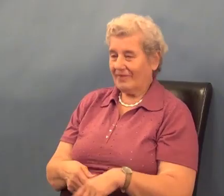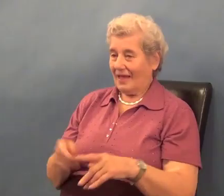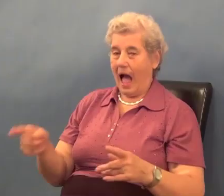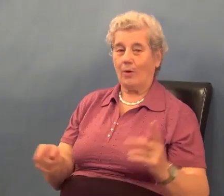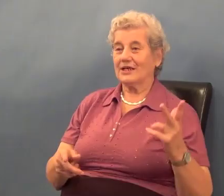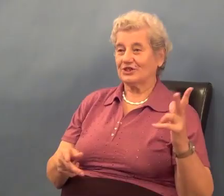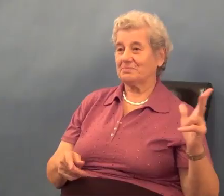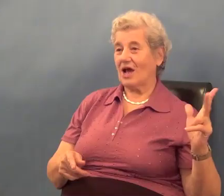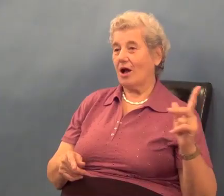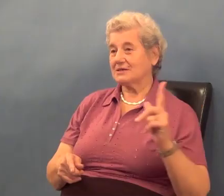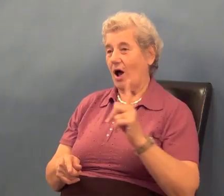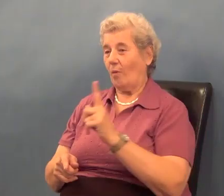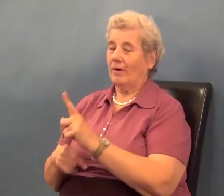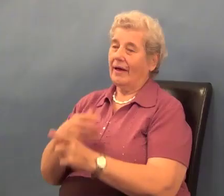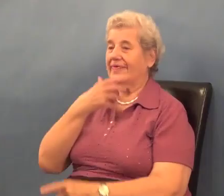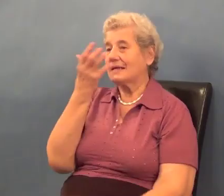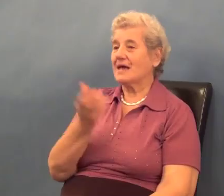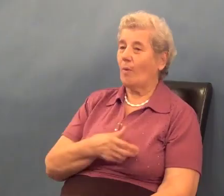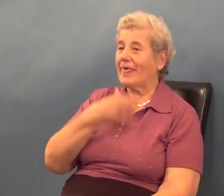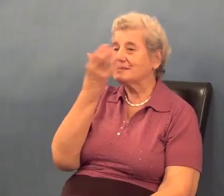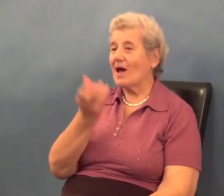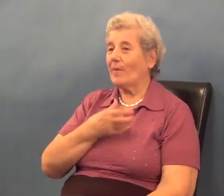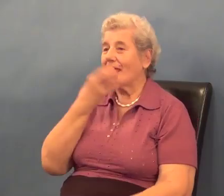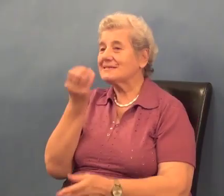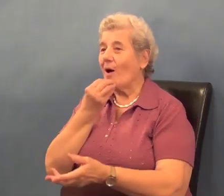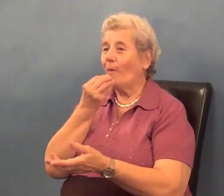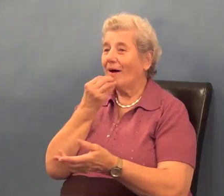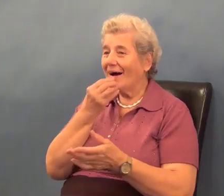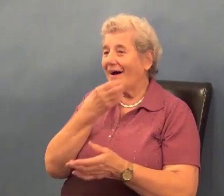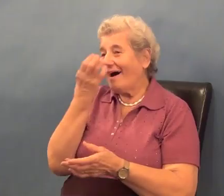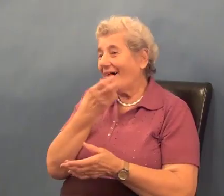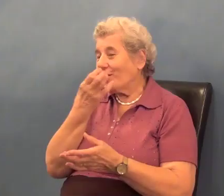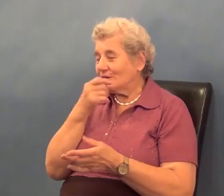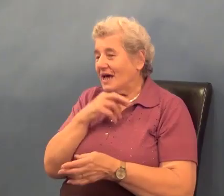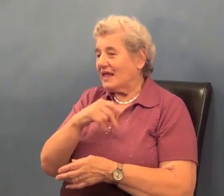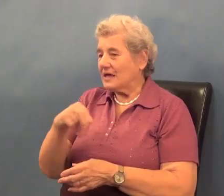Przechodzą trzej chłopcy, którzy jedzą gruszki.